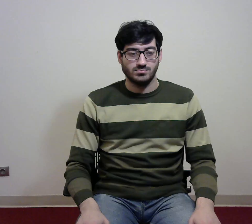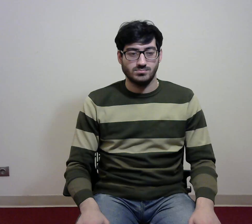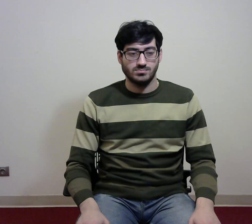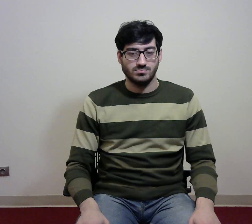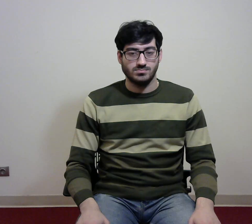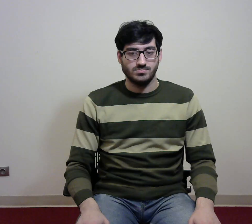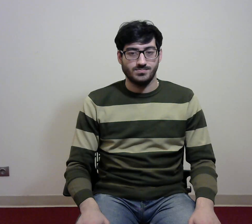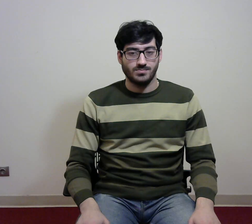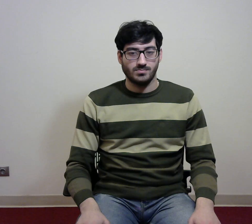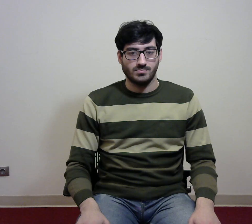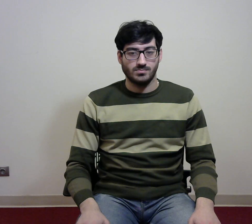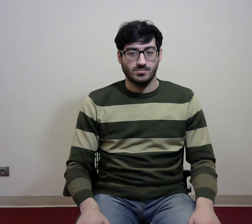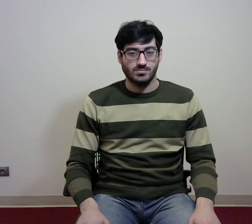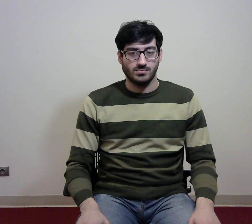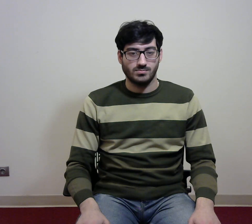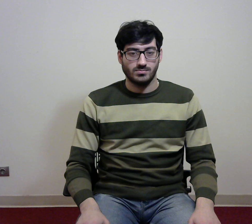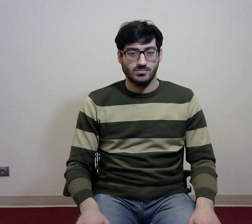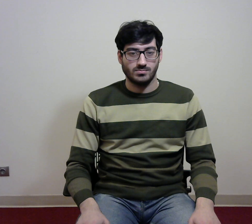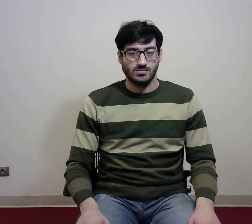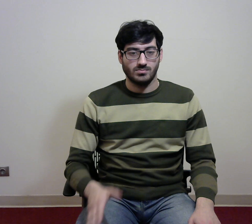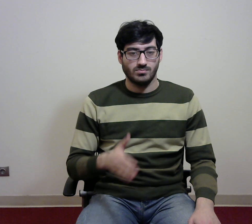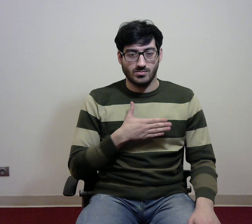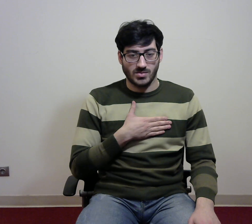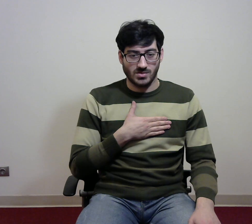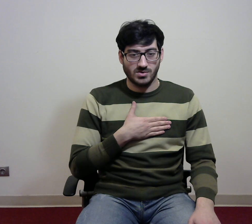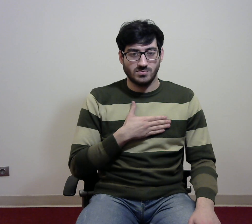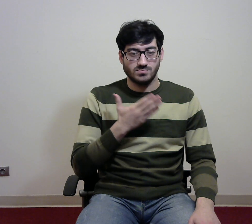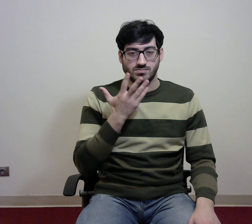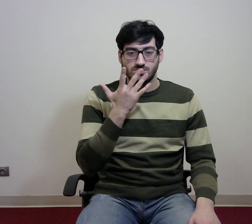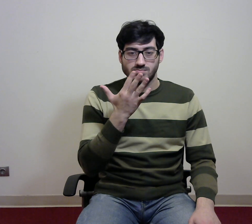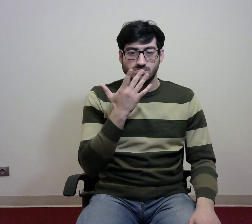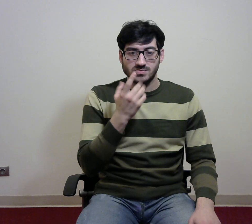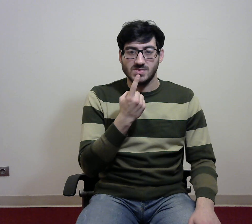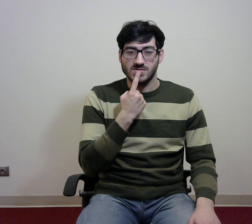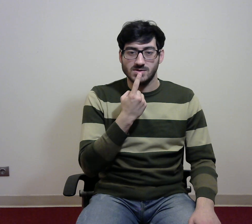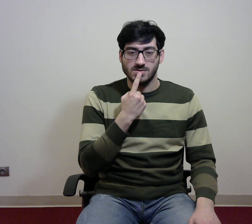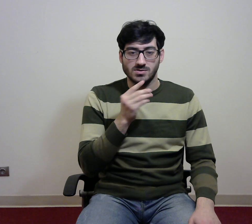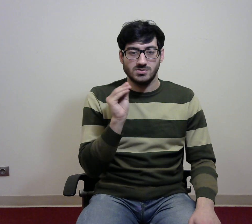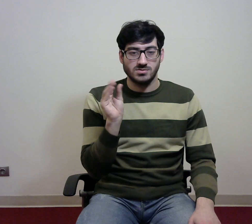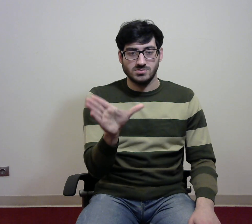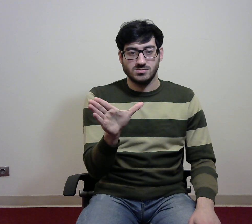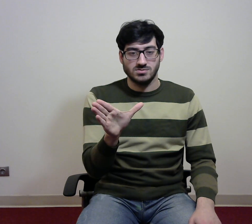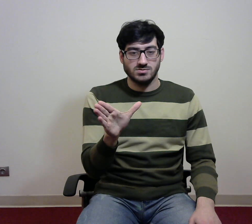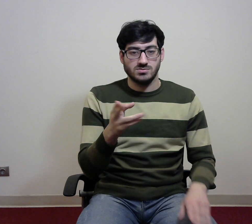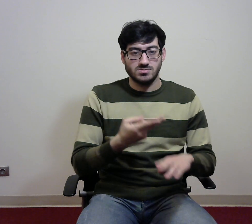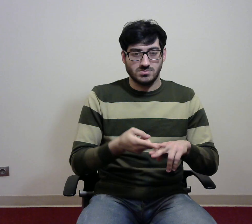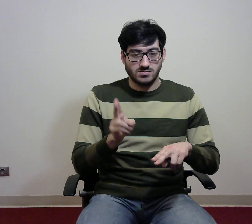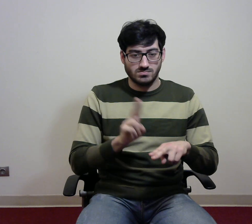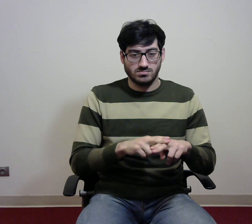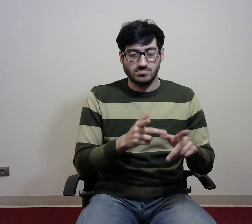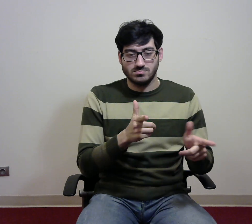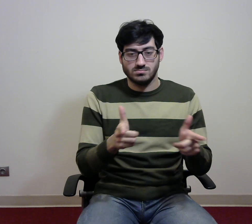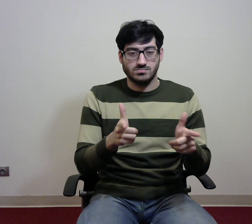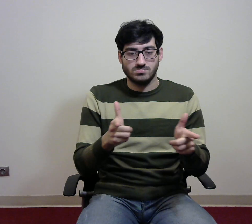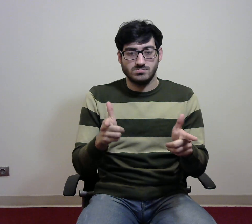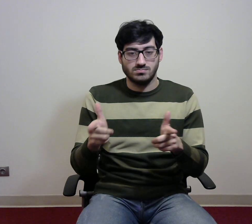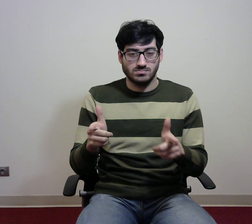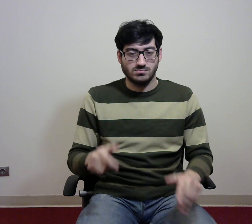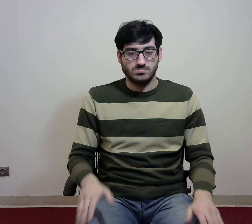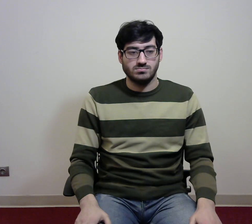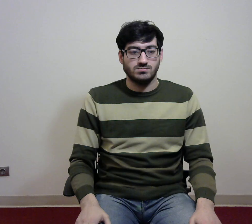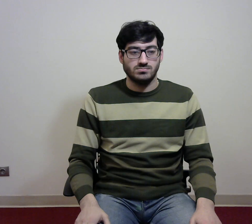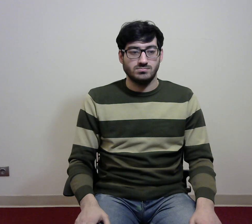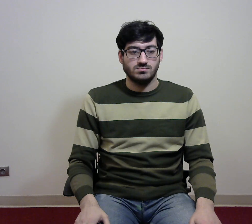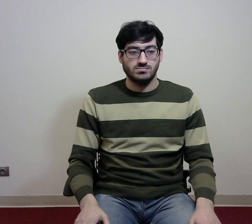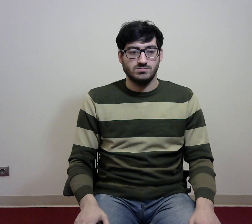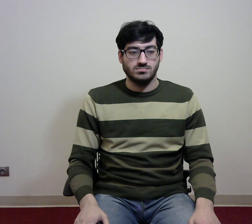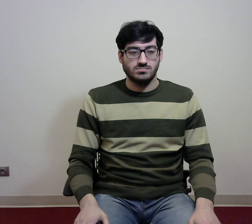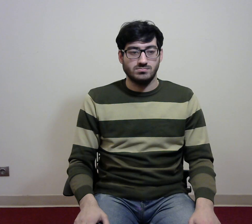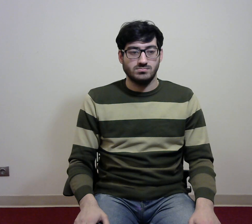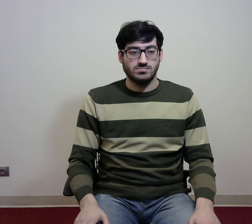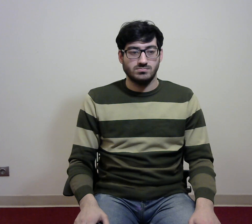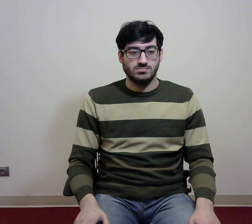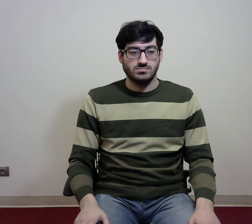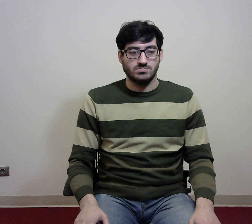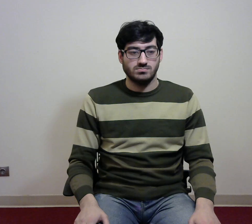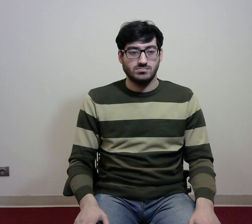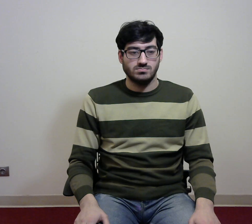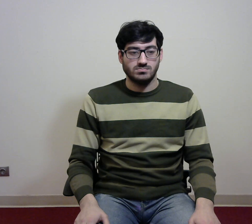Mən xarici dil diplom üçün hazırlaşıram